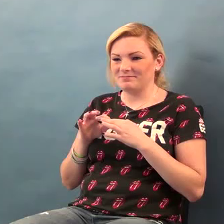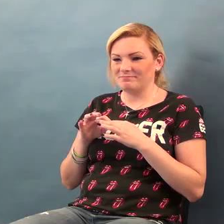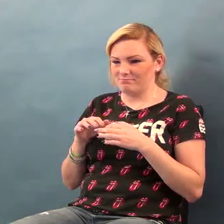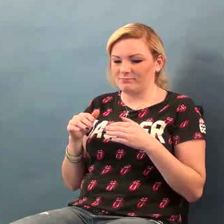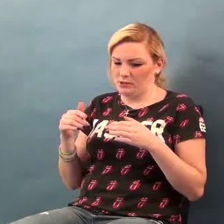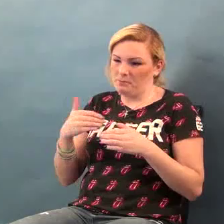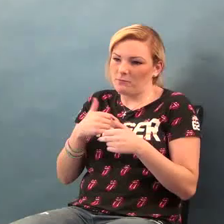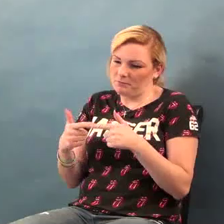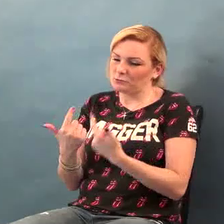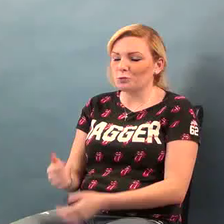Nie mów tego.